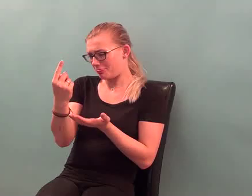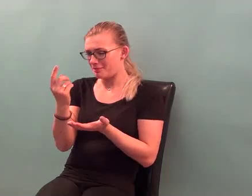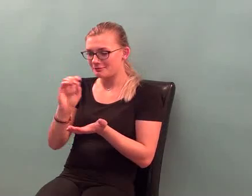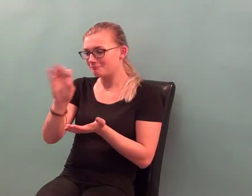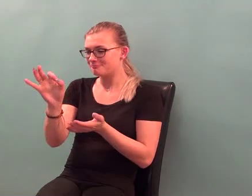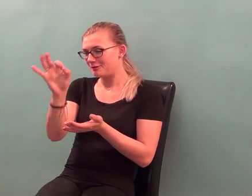Daje mu monetę.